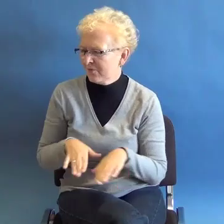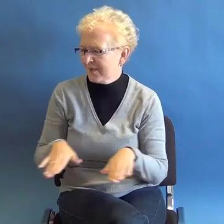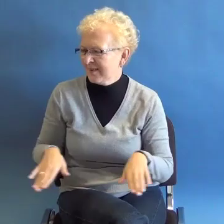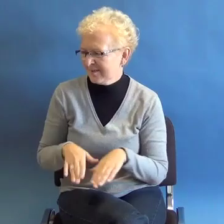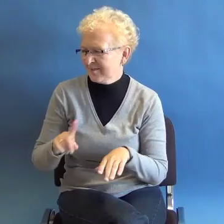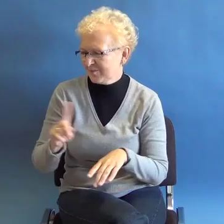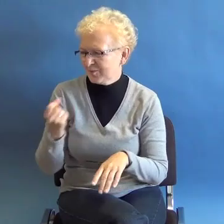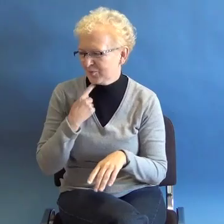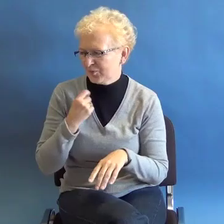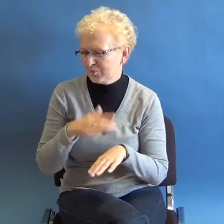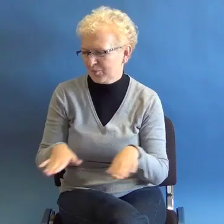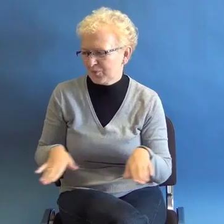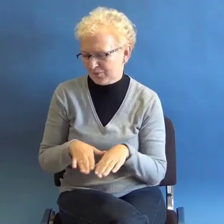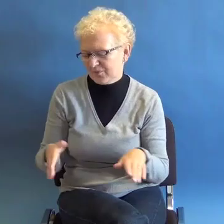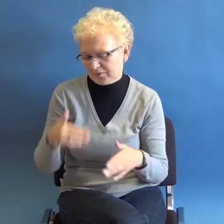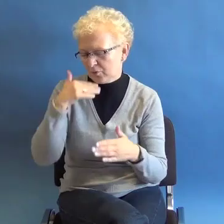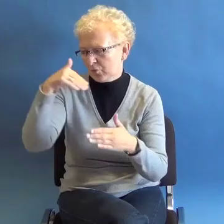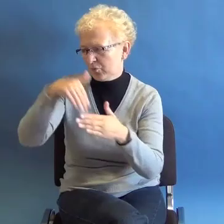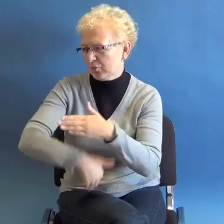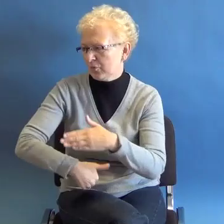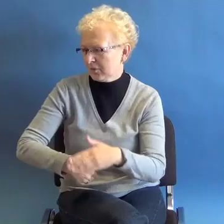Nie wolno po wódce pływać, można się utopić.